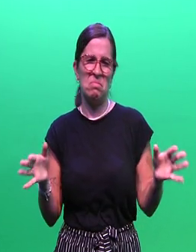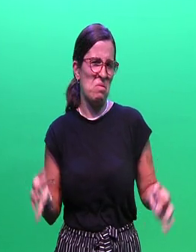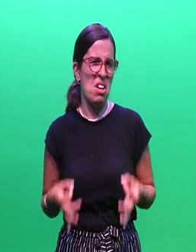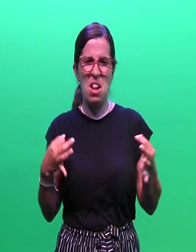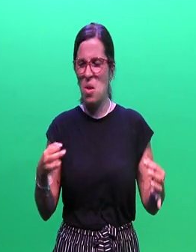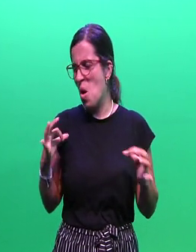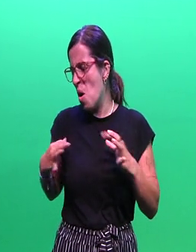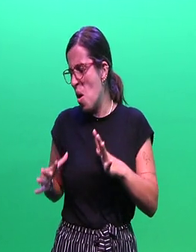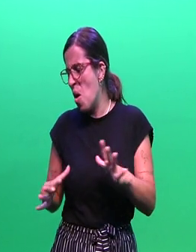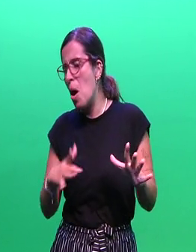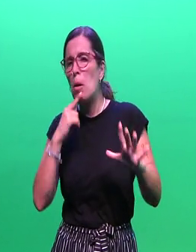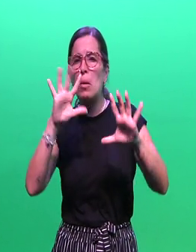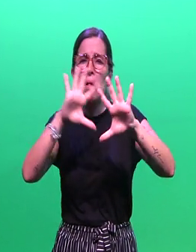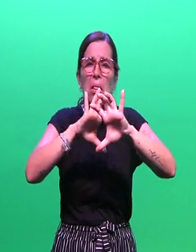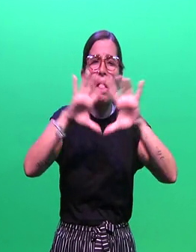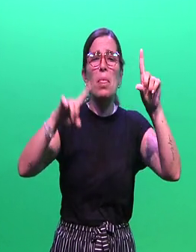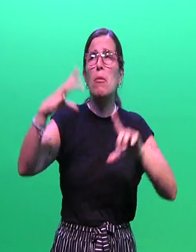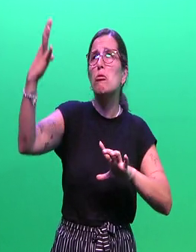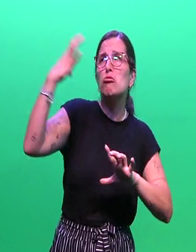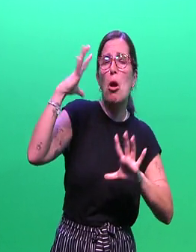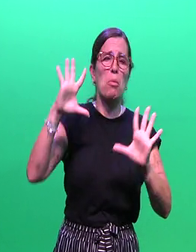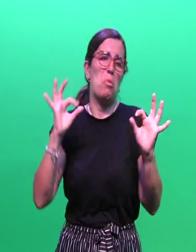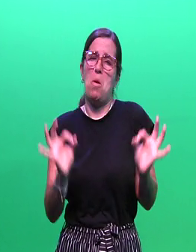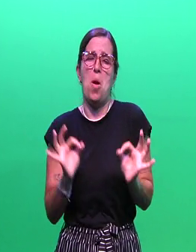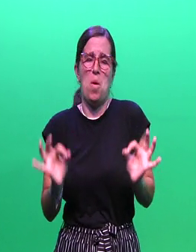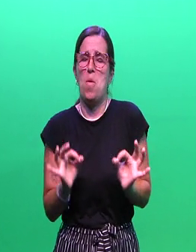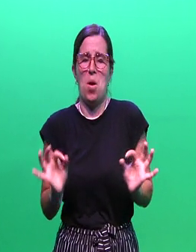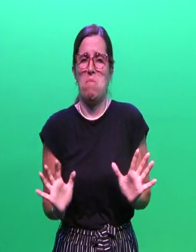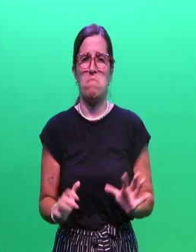Tinc les taques igual, es fan més fosques de vegades, depèn de si fa molt de sol o no, però les veig sempre igual.